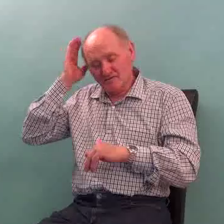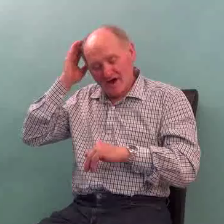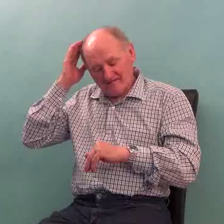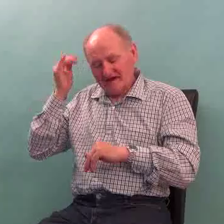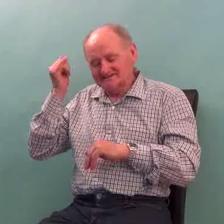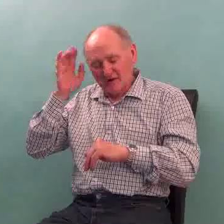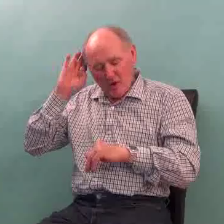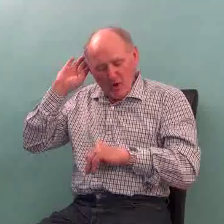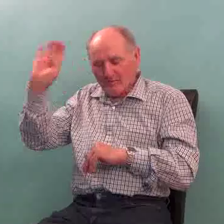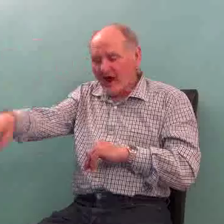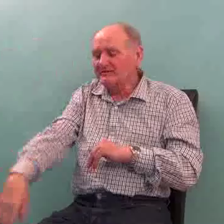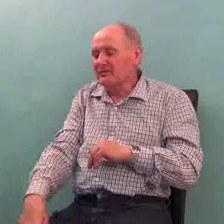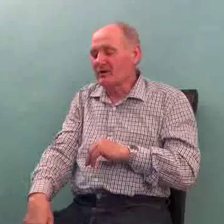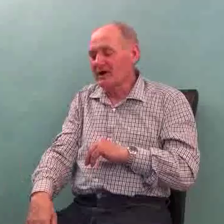Dziecko spada z jego głowy.